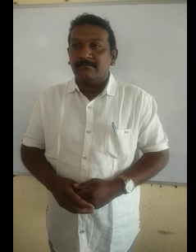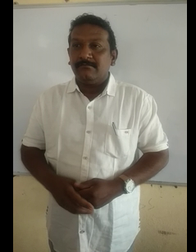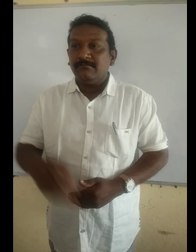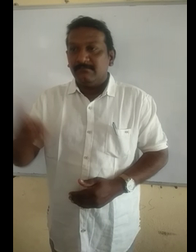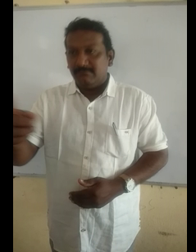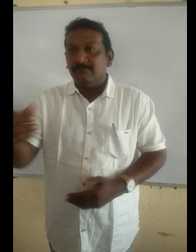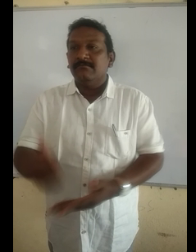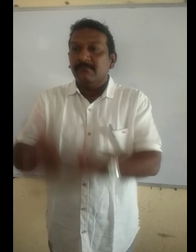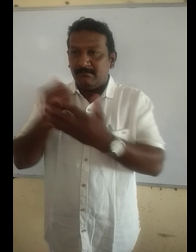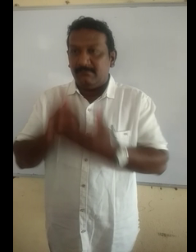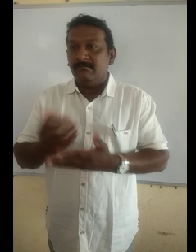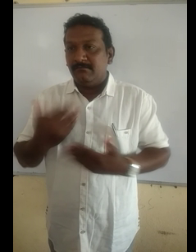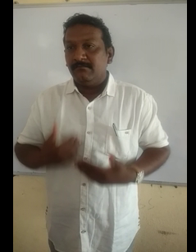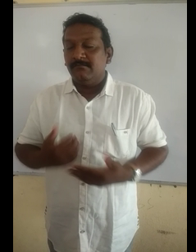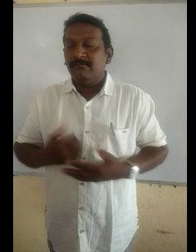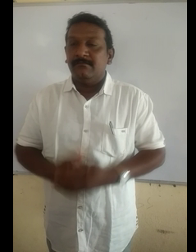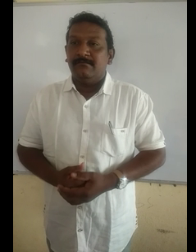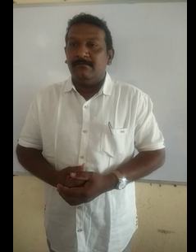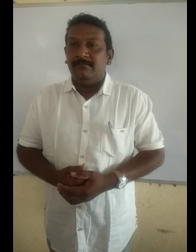do me a favour